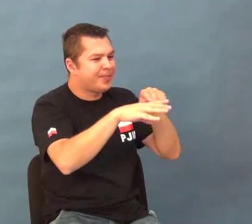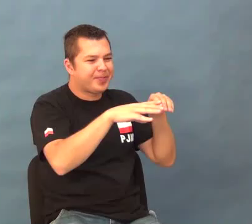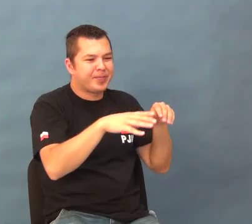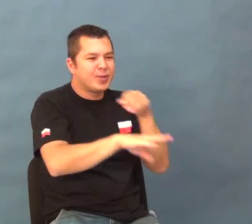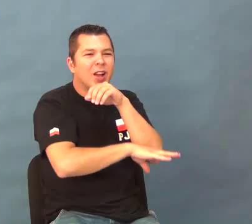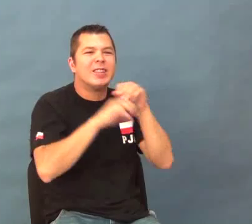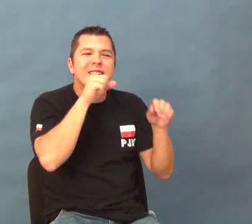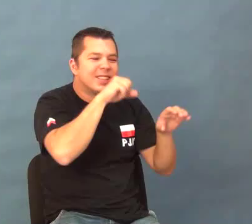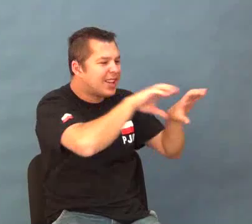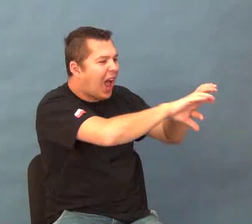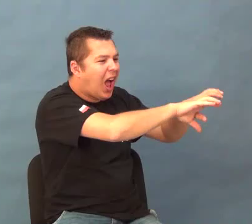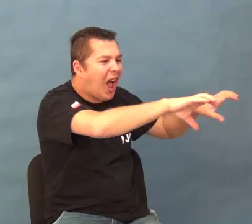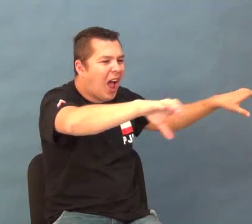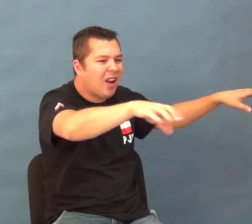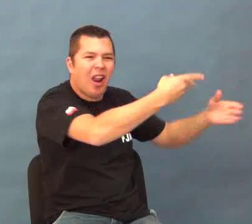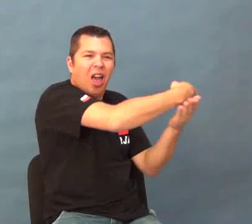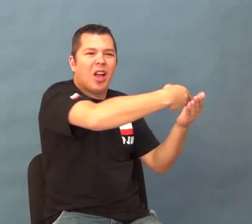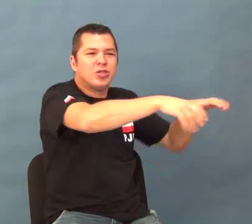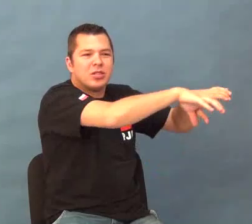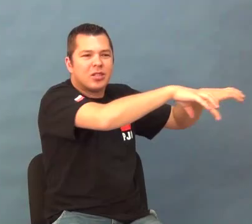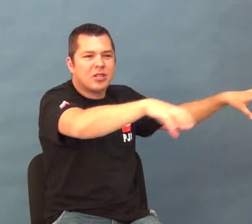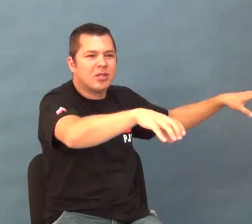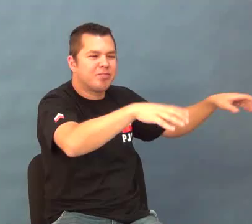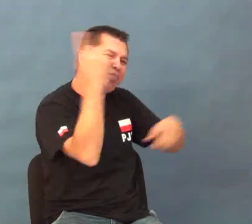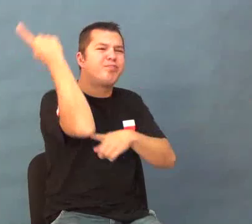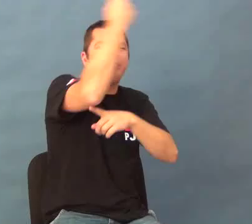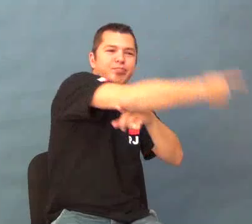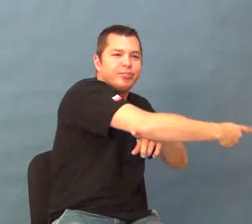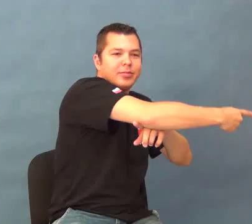Był tam stary pień powalonego drzewa.